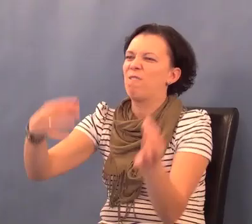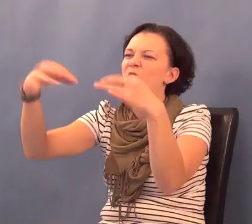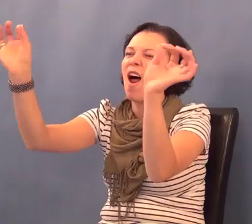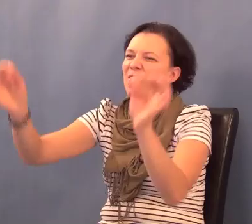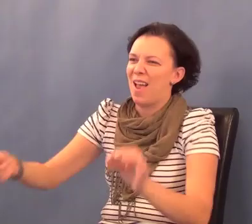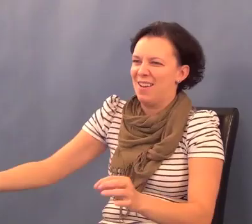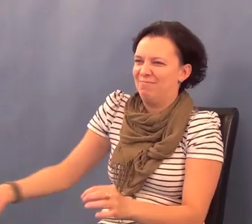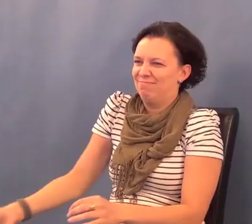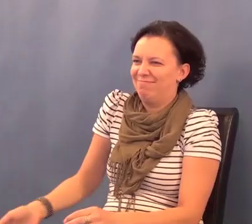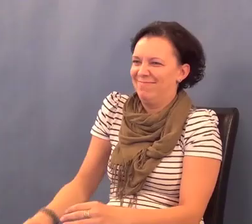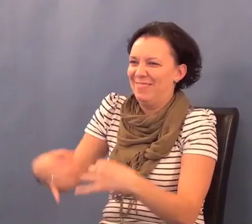Wolno piłować.